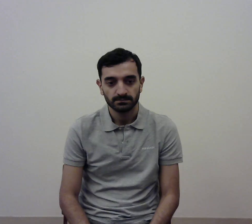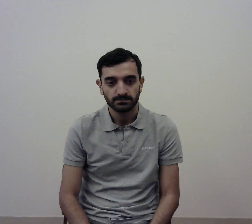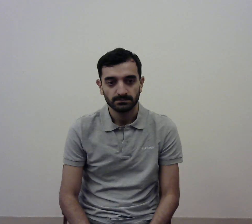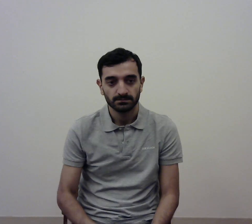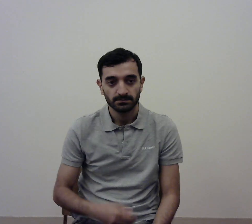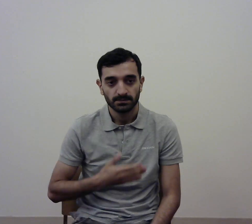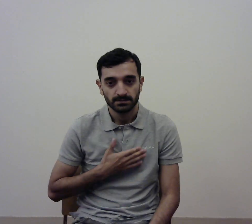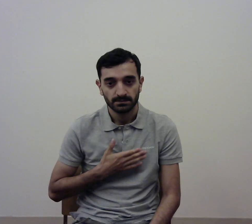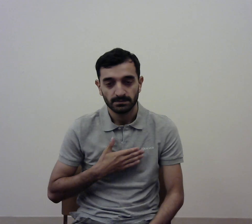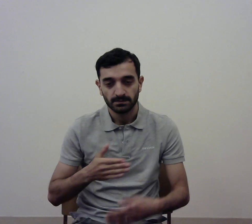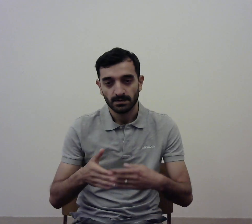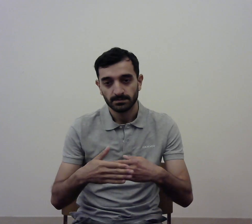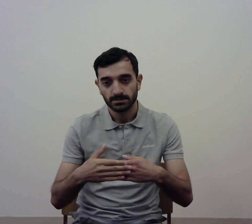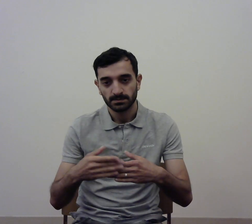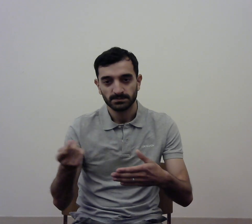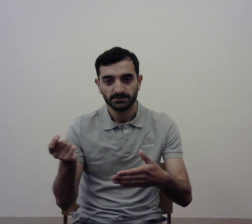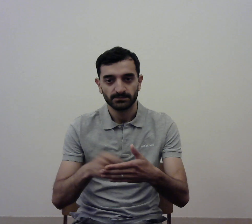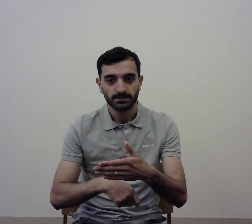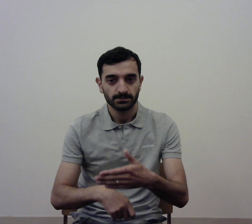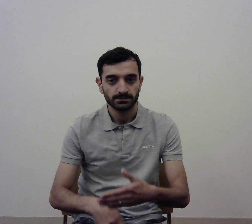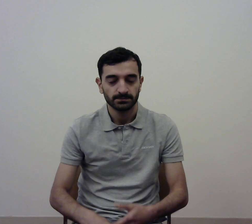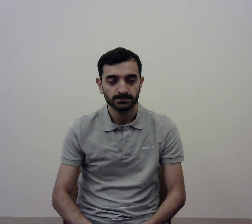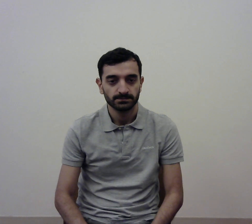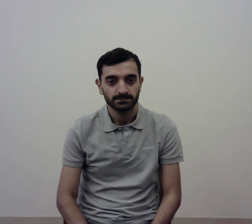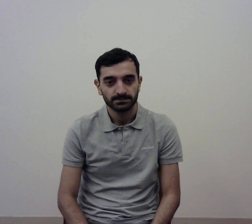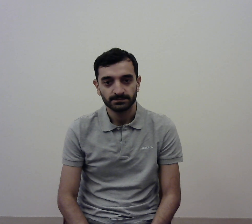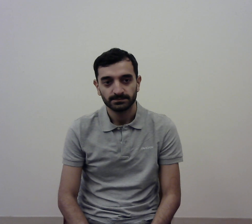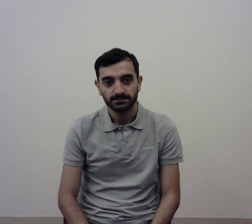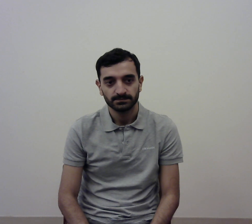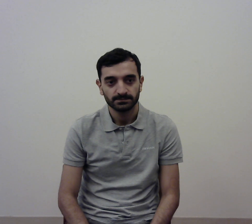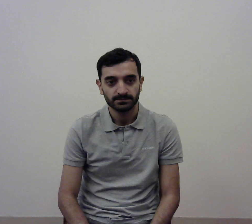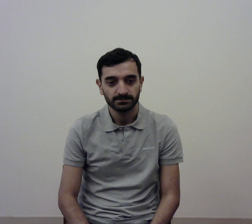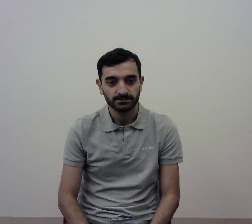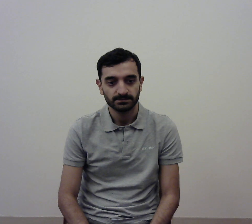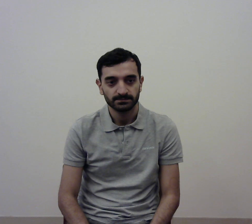Bizim qapımız bağlıdır